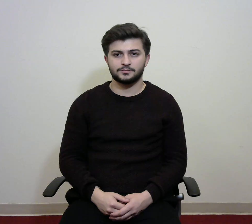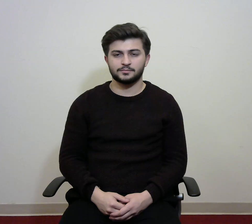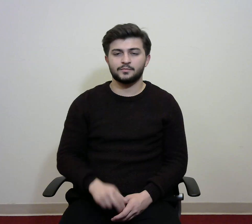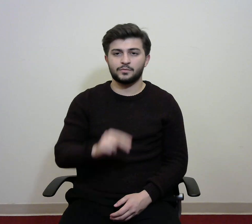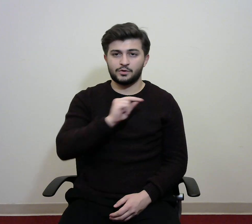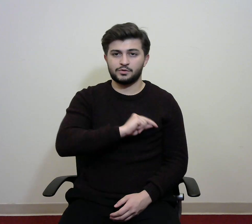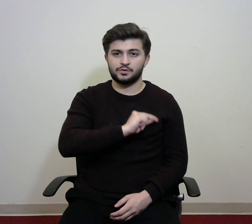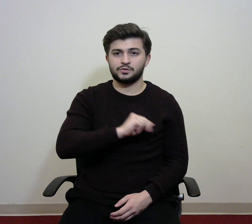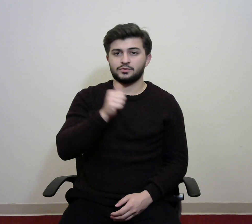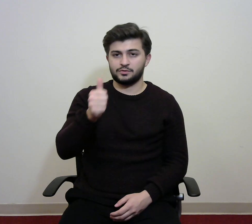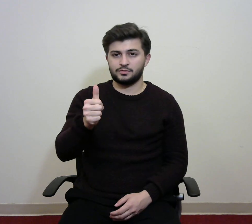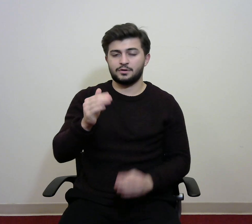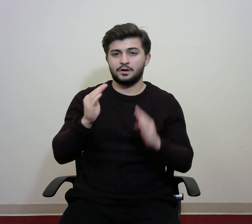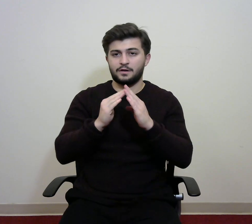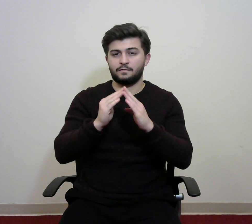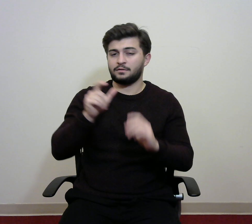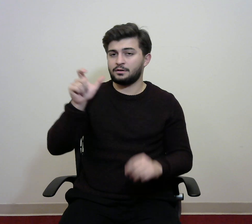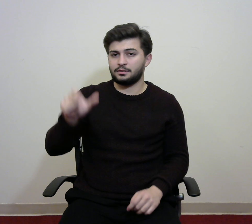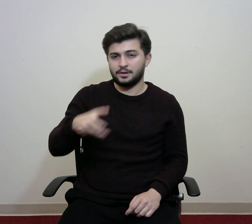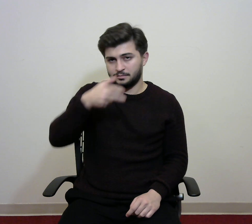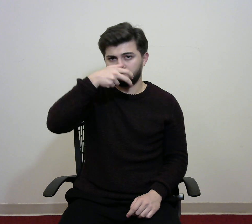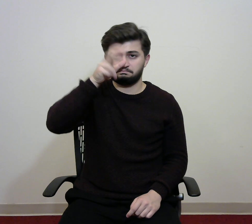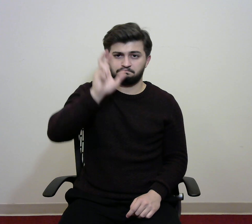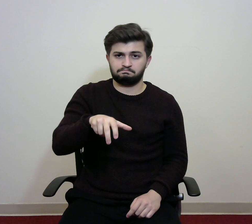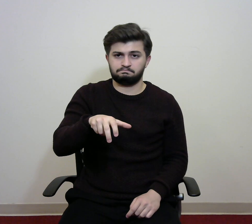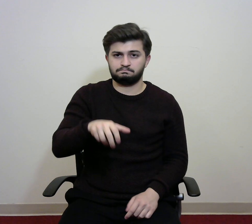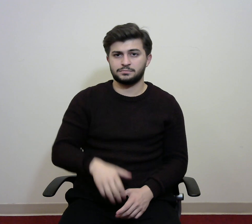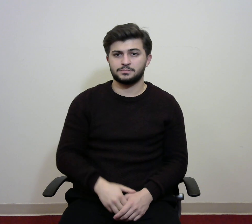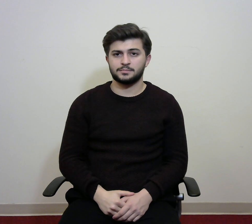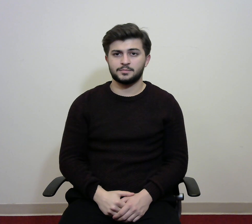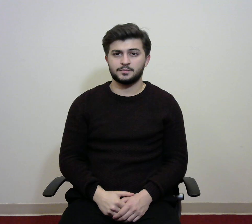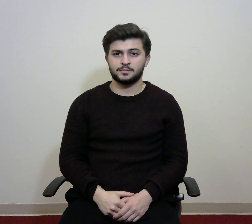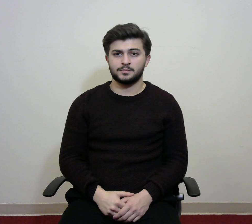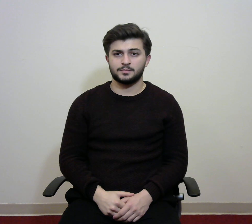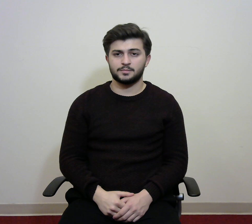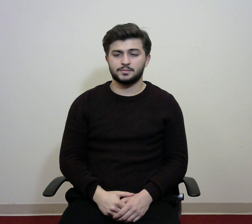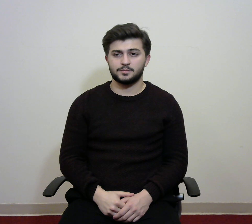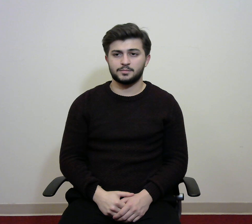İşləmək yaxşıdır, evdə adam darıxır